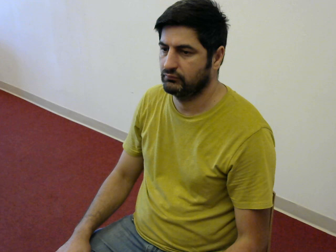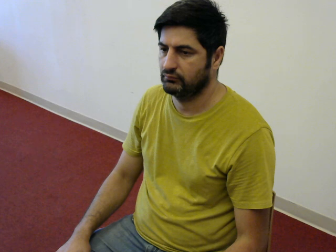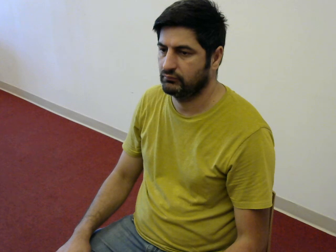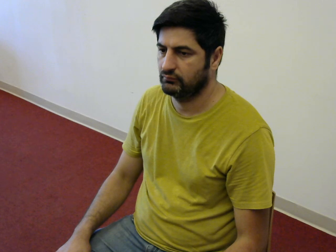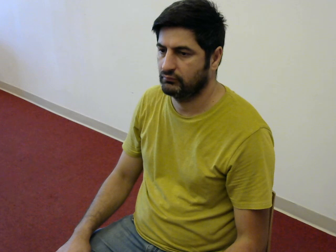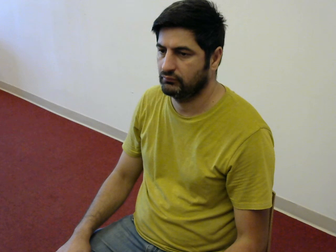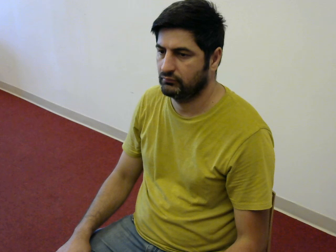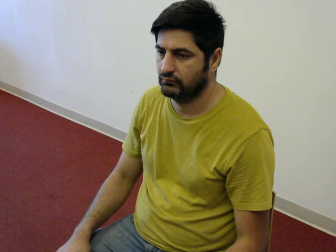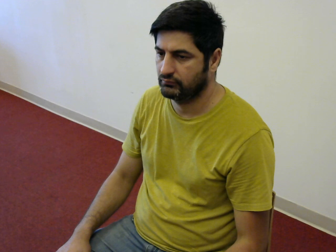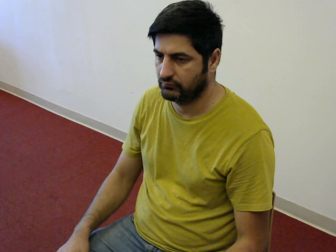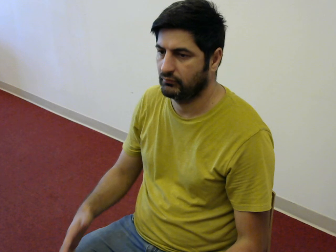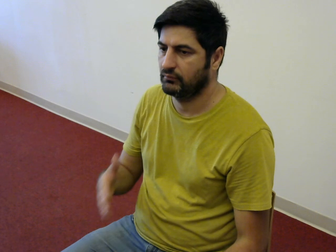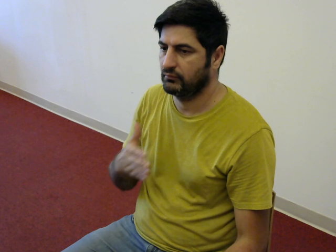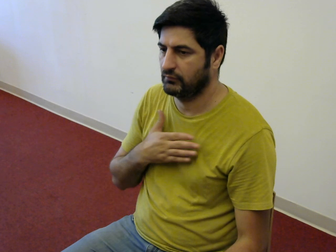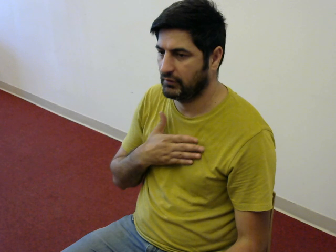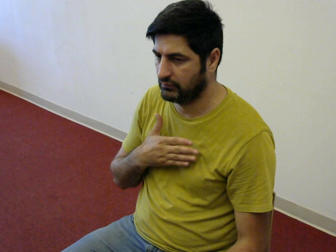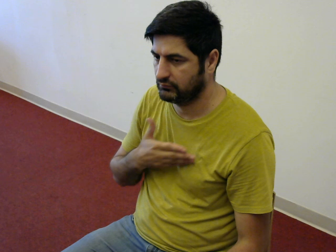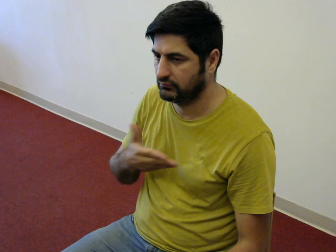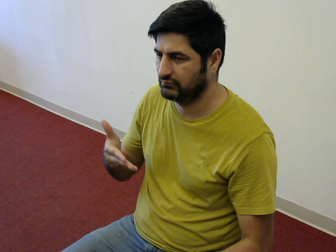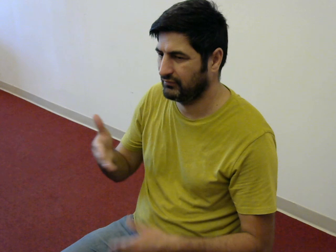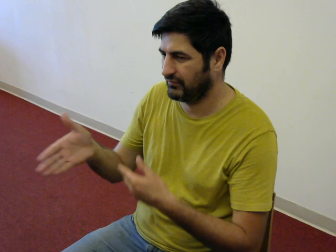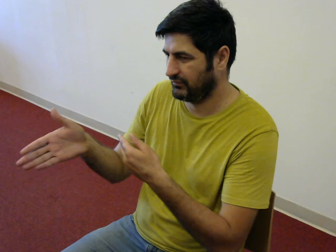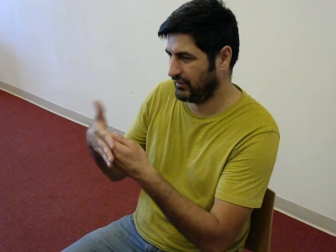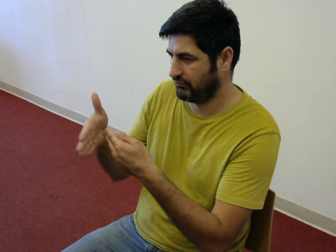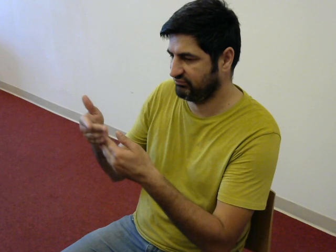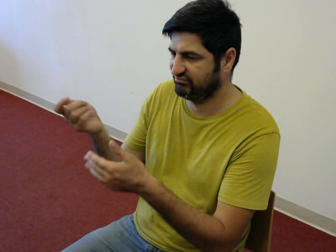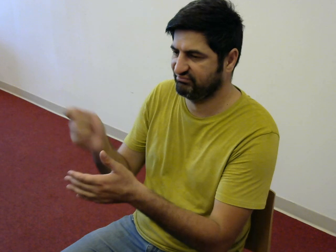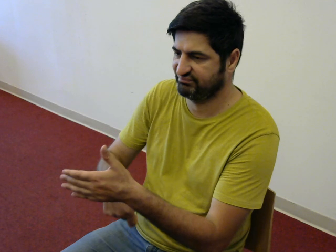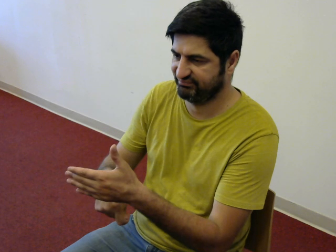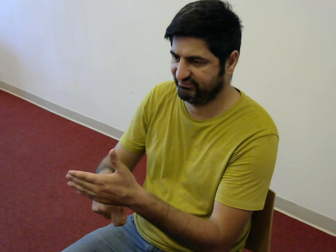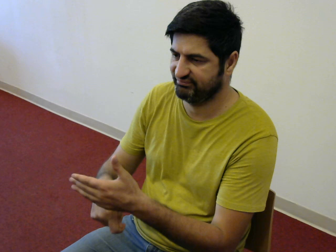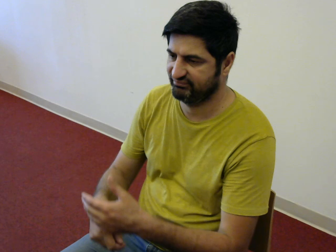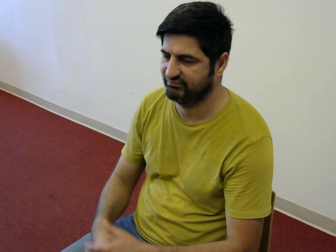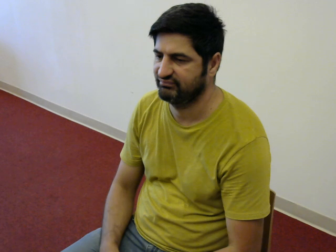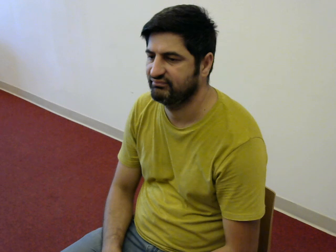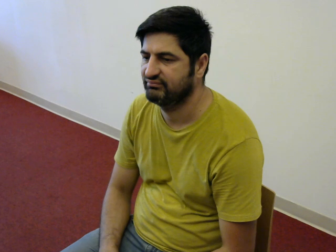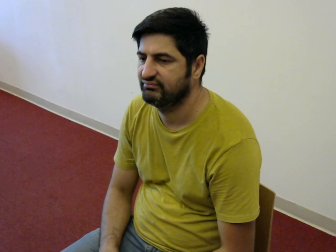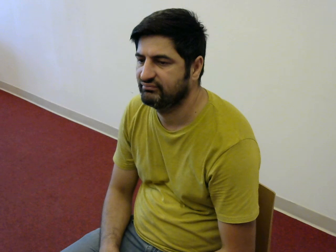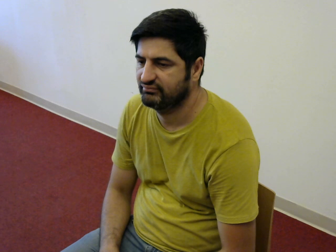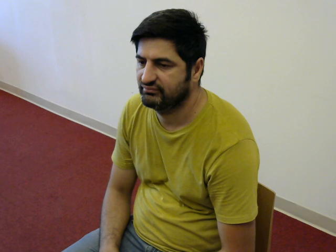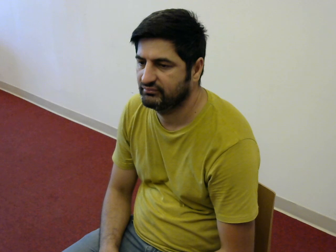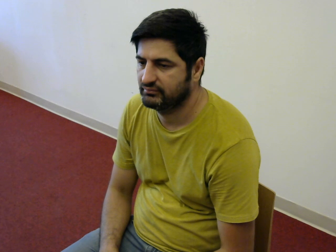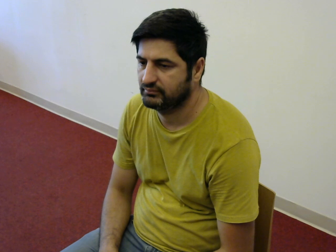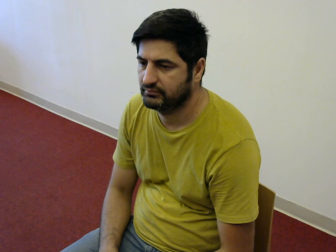Bizim qapımız bağlıdır